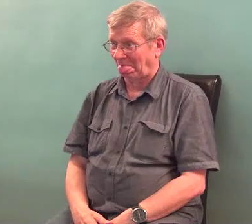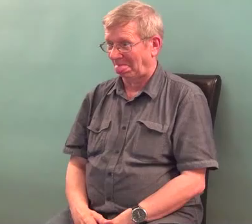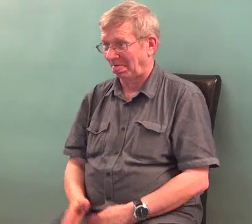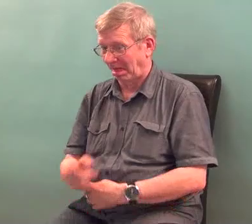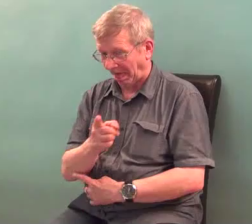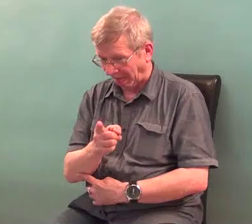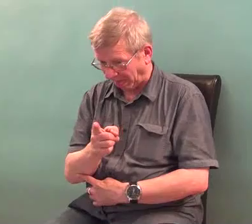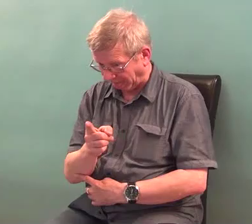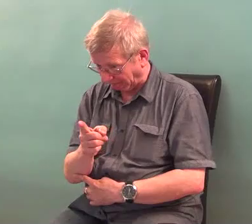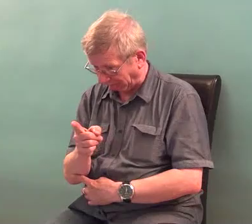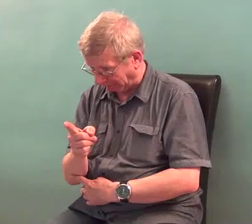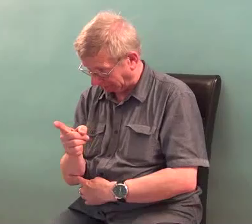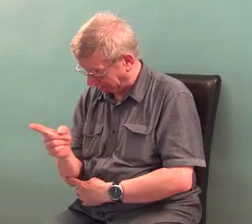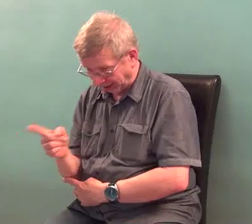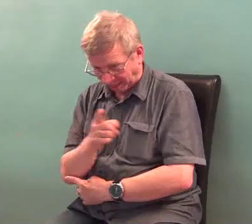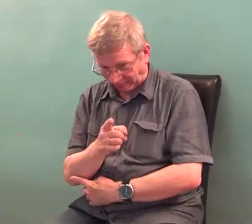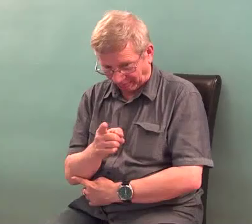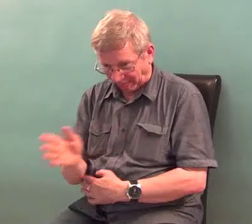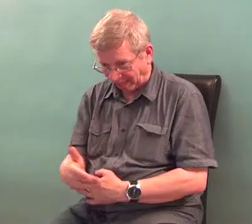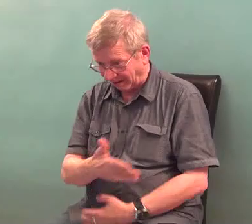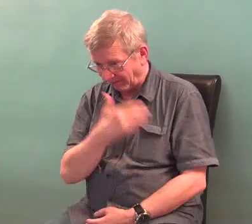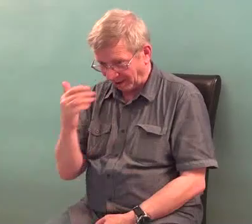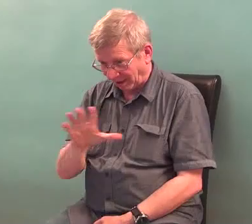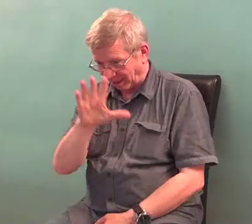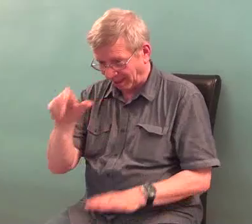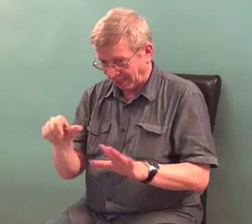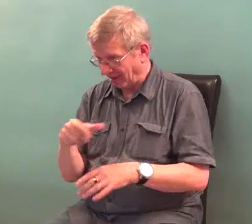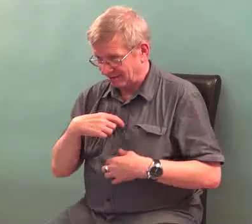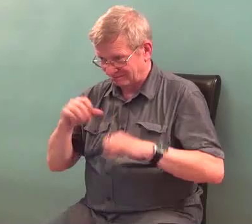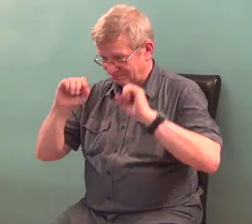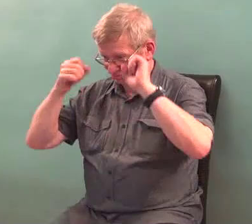Jeśli mam patrzeć przez pięć, sześć godzin na wędkę, a żadnej ryby nie będzie, to ja będę nerwowy.